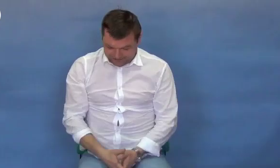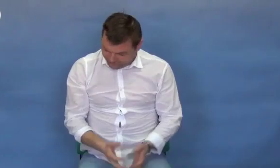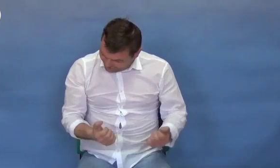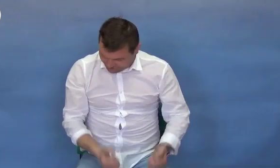Ciężko.